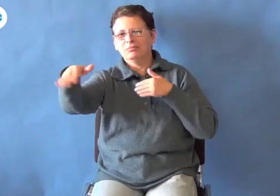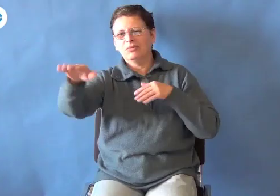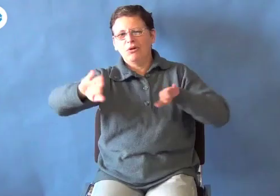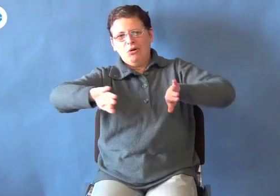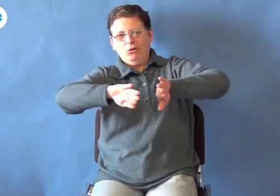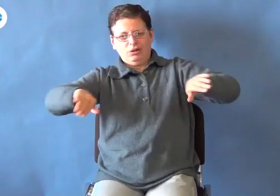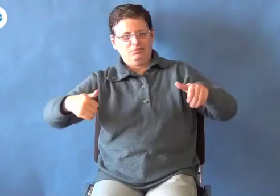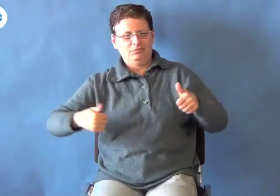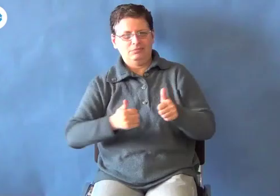Muszą odejść osobno.